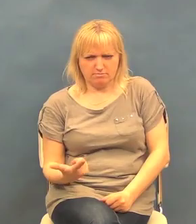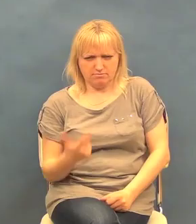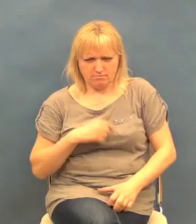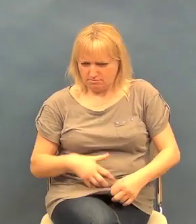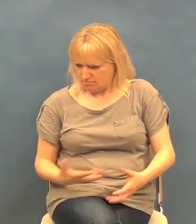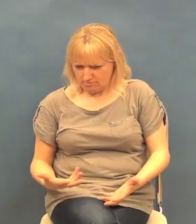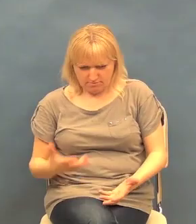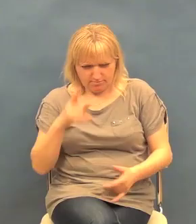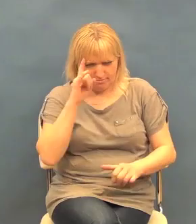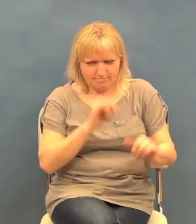Sprawdza, zastanawia się.